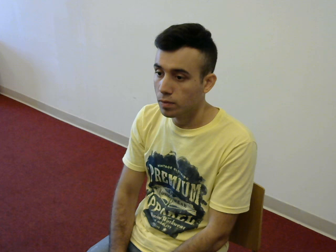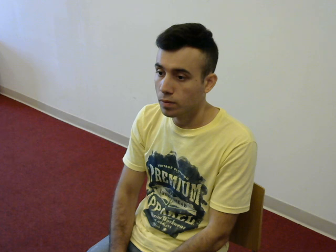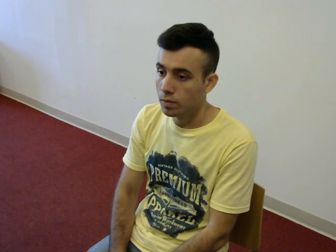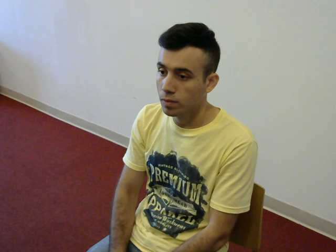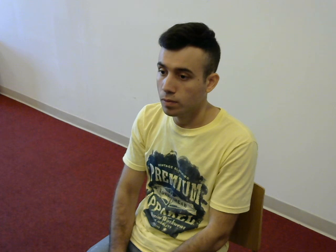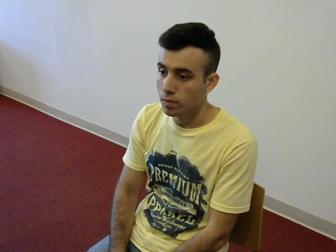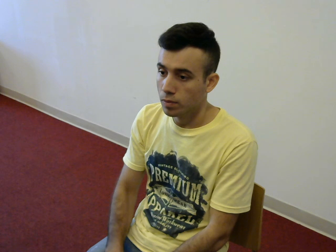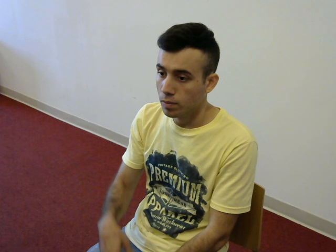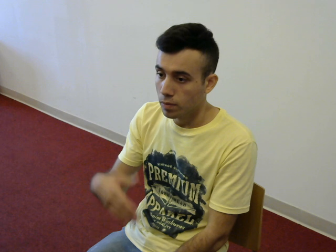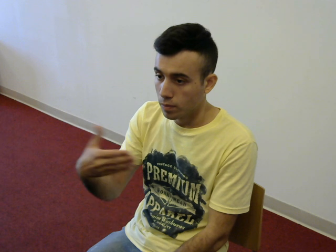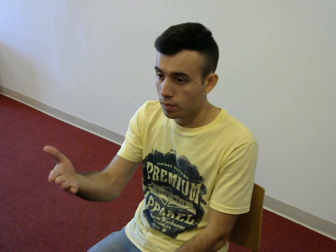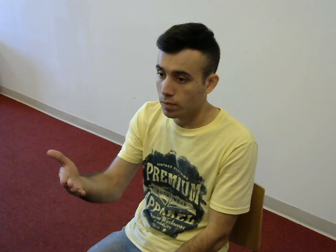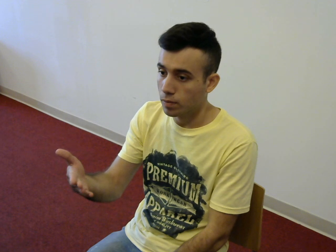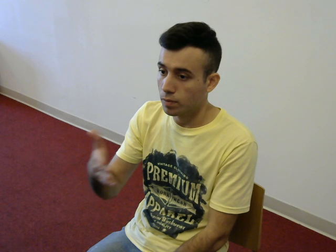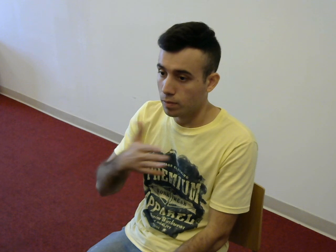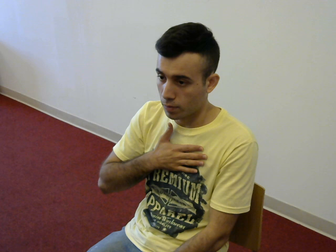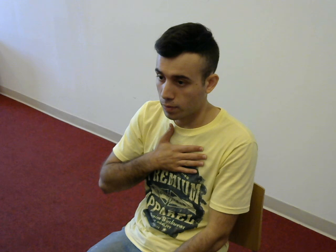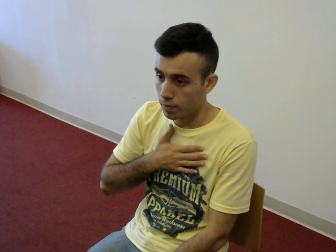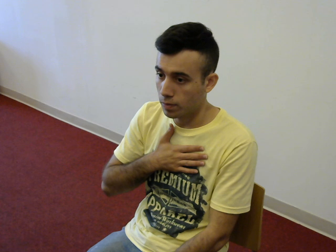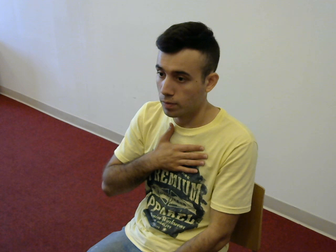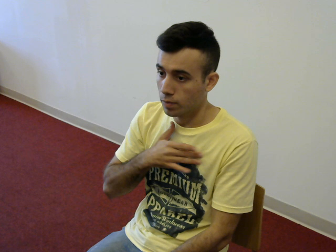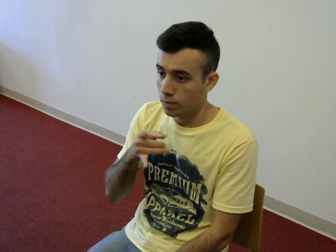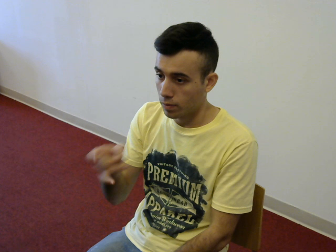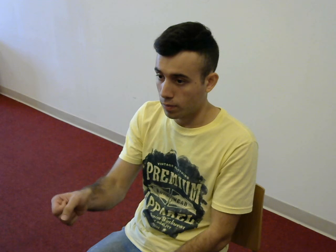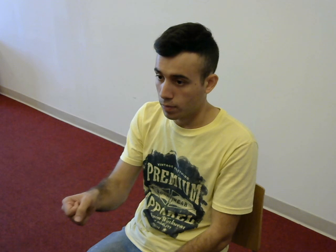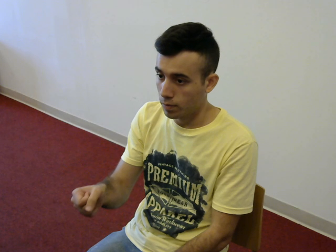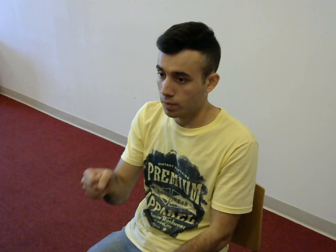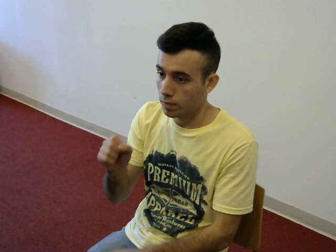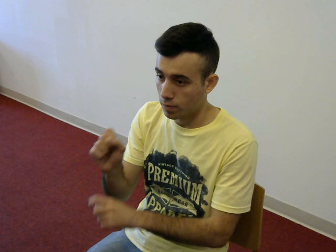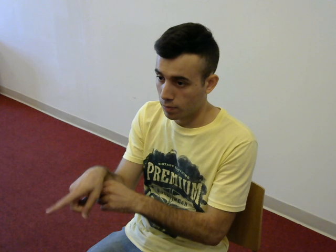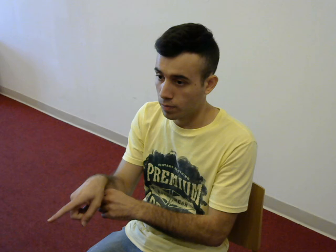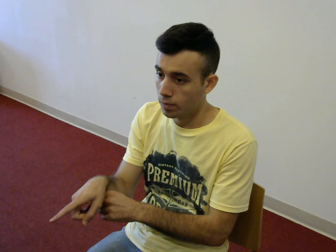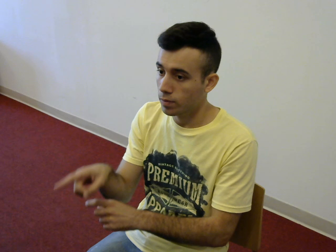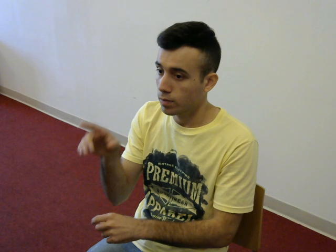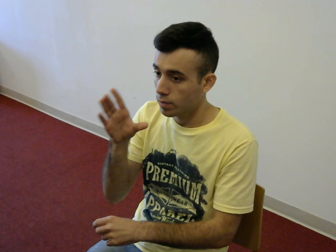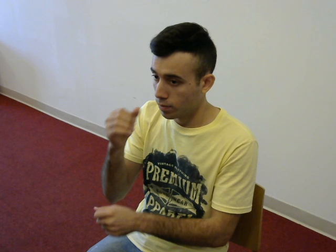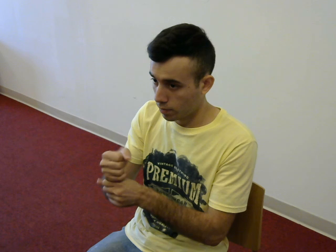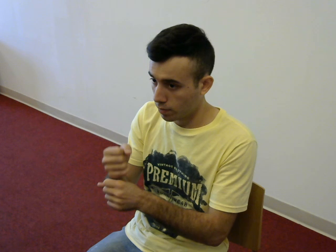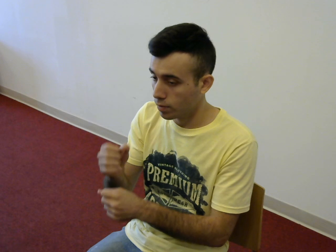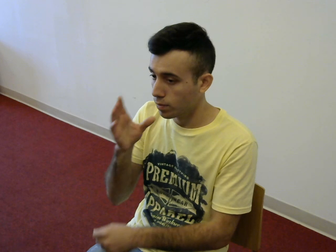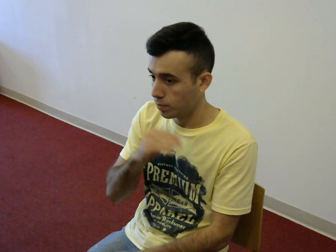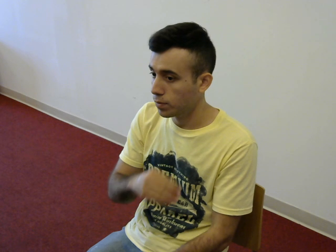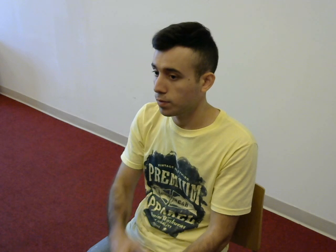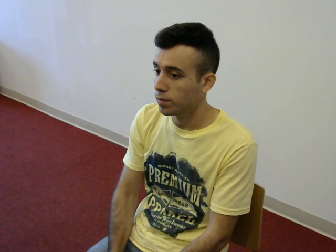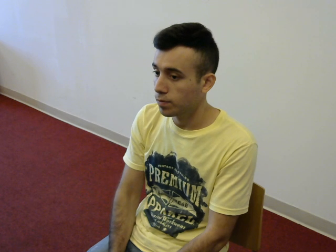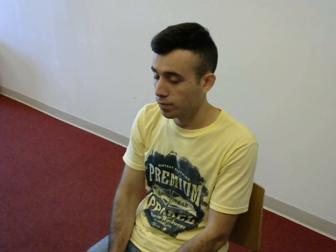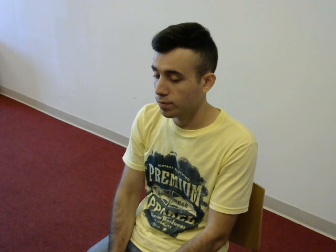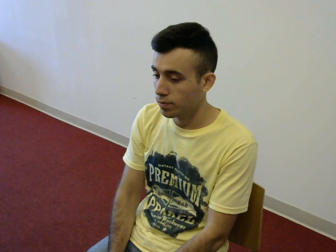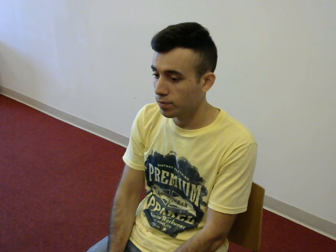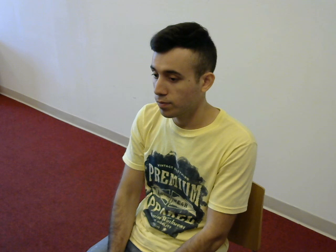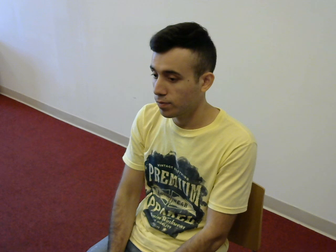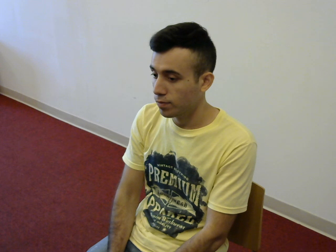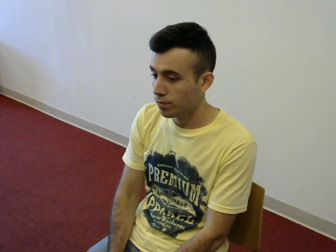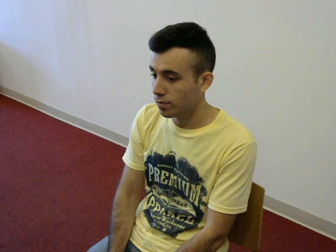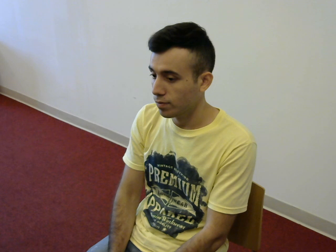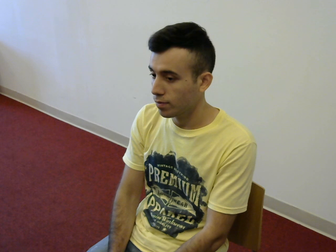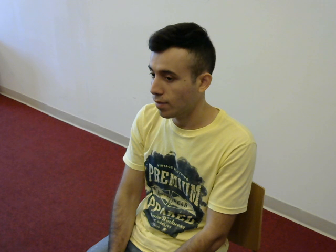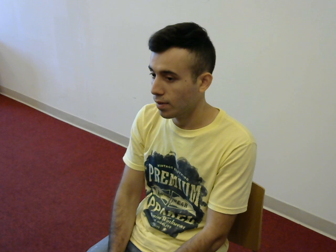Siz mənə taksi sifariş edə bilərsinizmi?